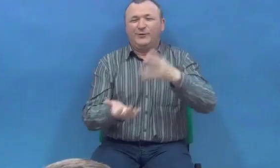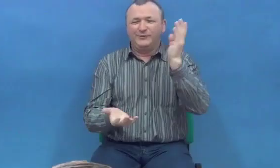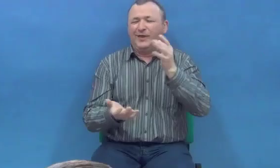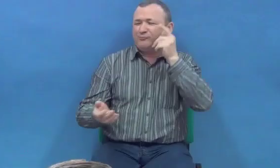I już.